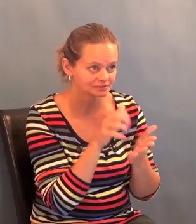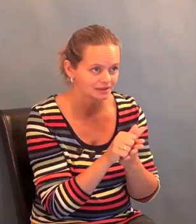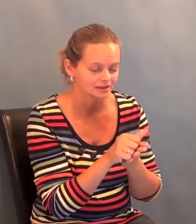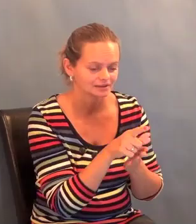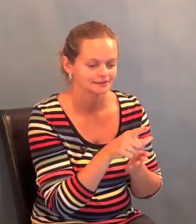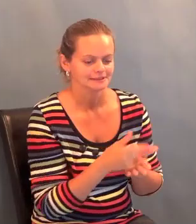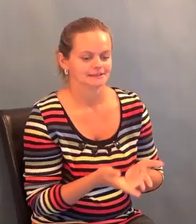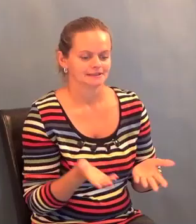Masz zajęte?